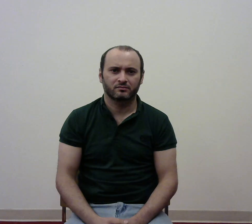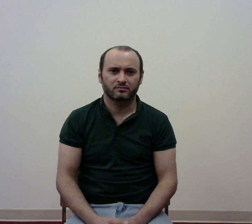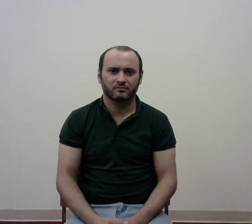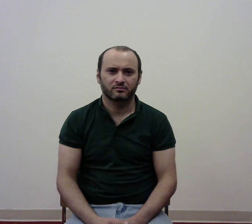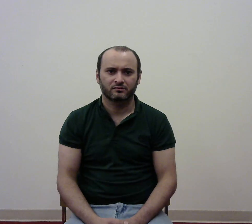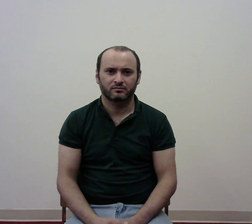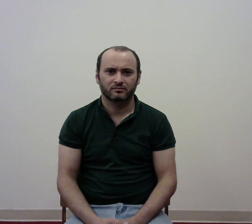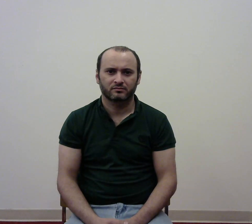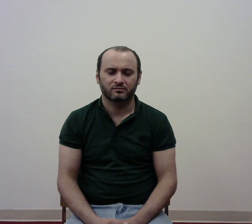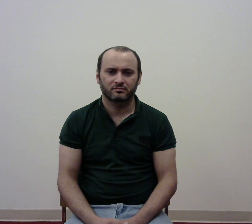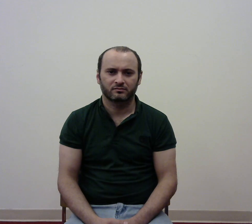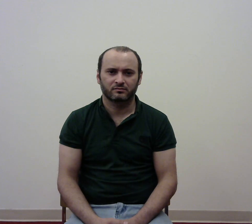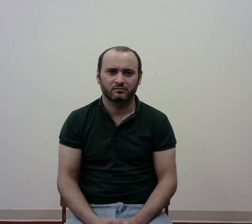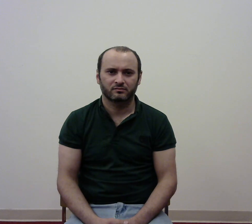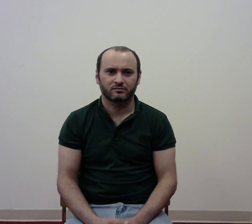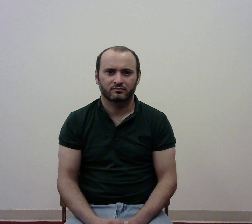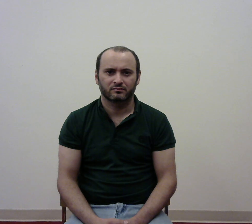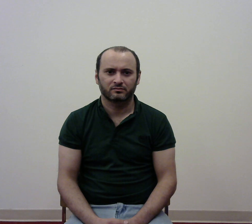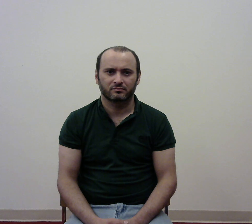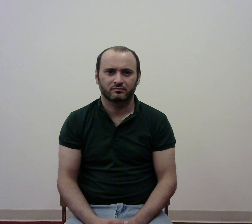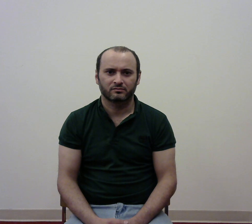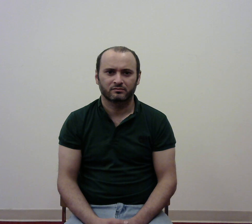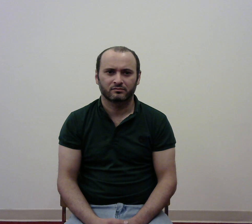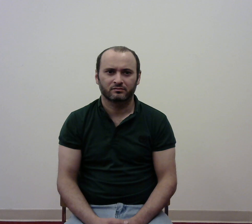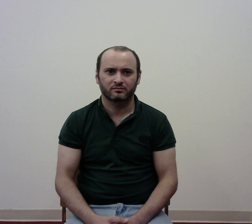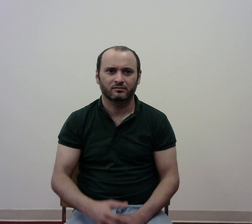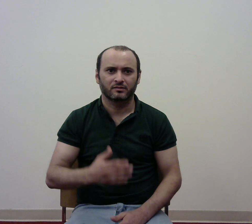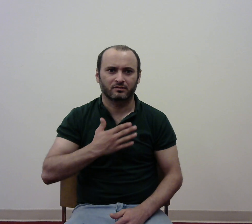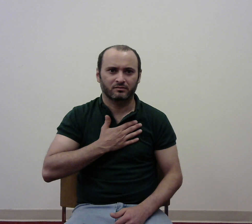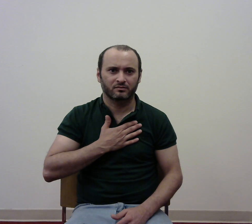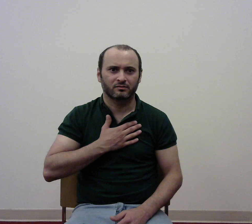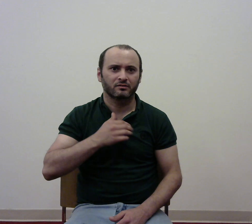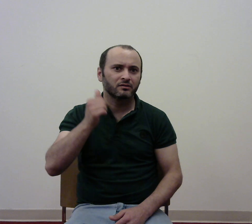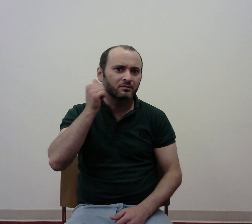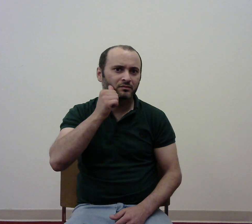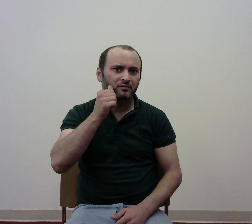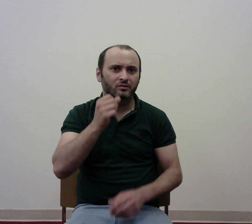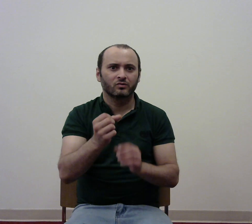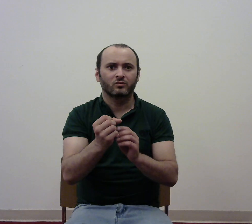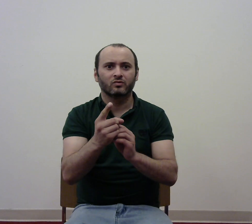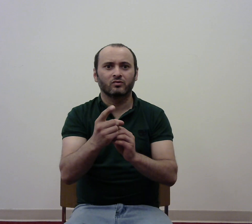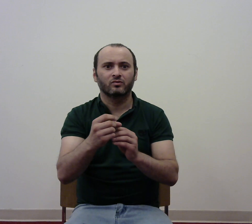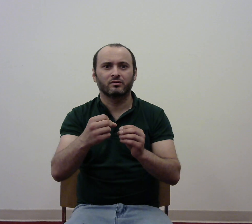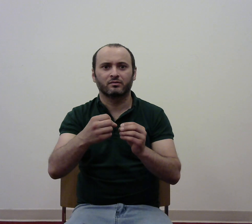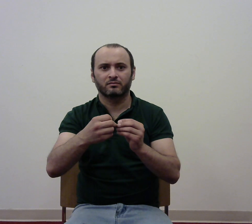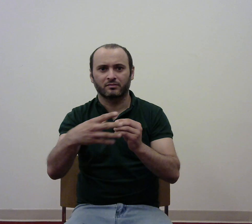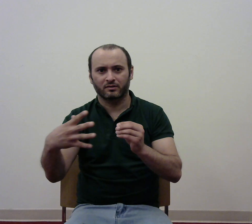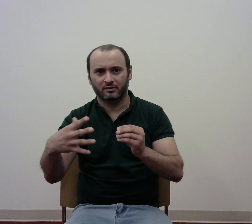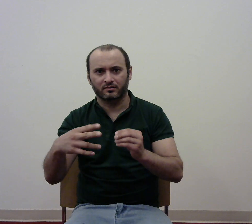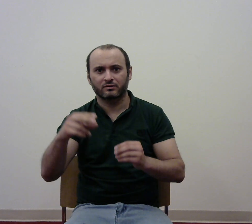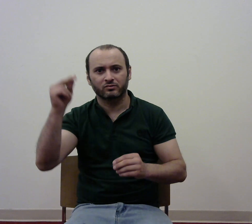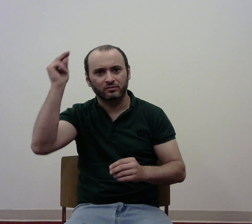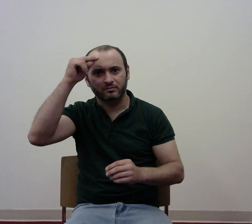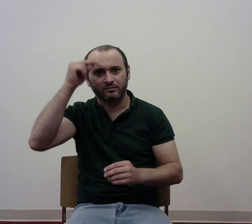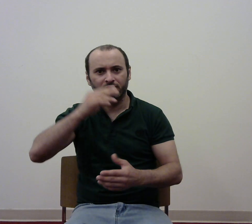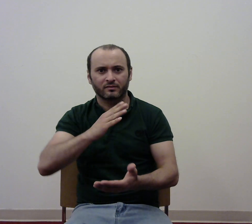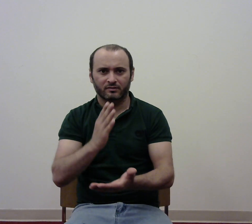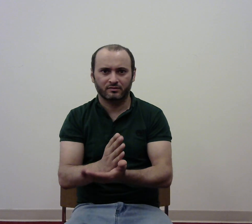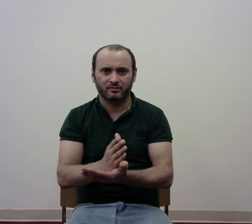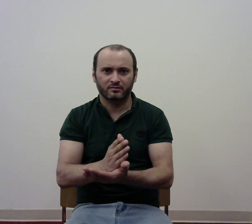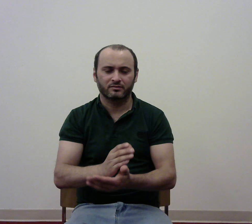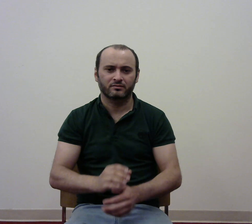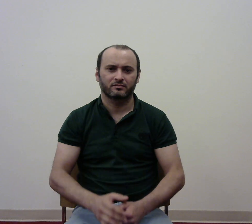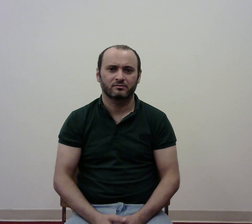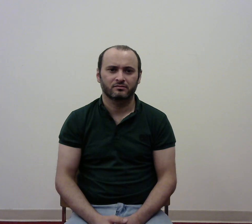Mənim sabah 11:15-də dərsim var